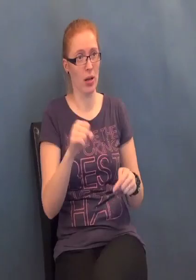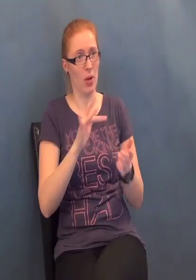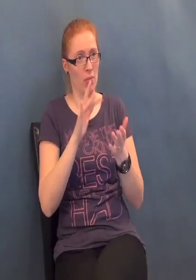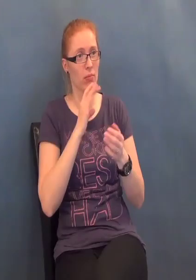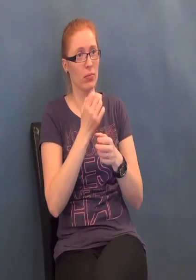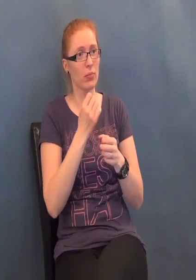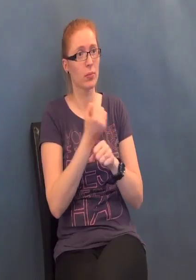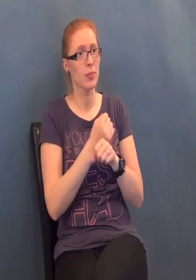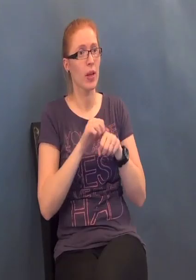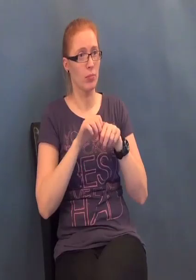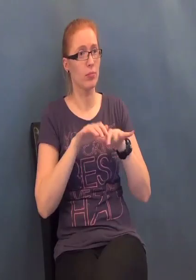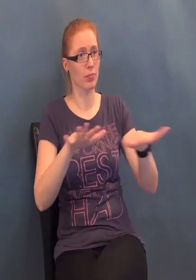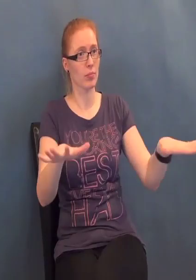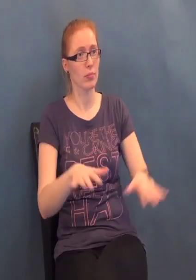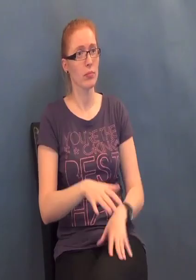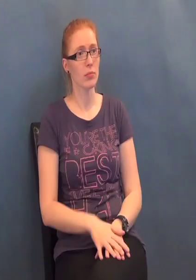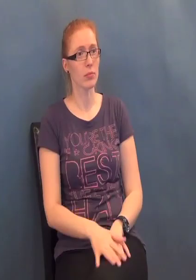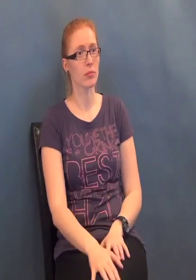Zaraz wybuch... tak, trucizna rozprzestrzenia się.